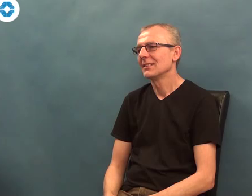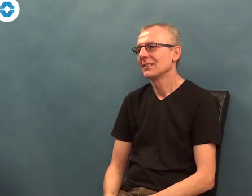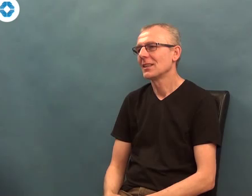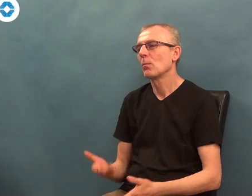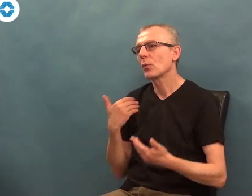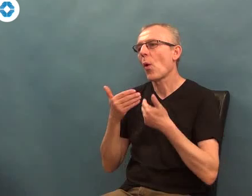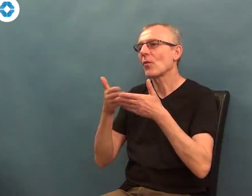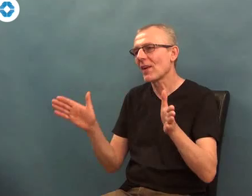Było otwarte.